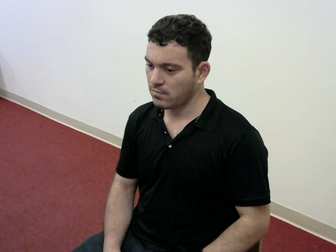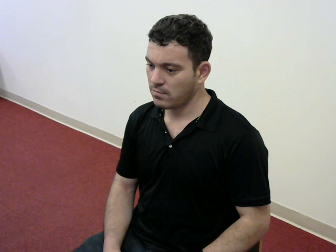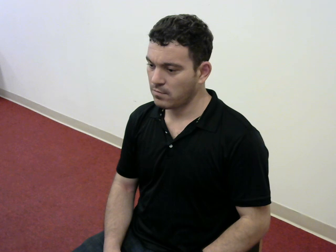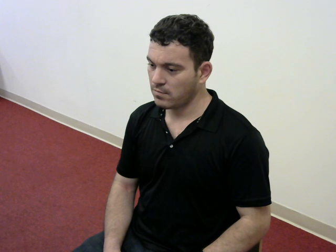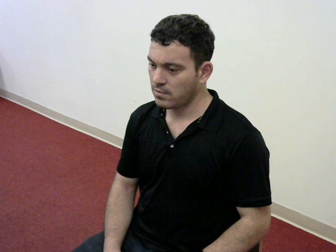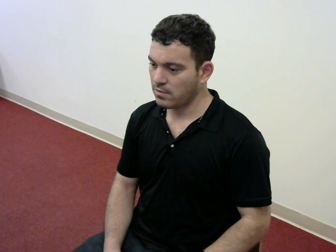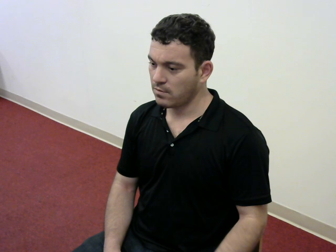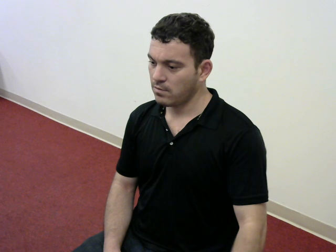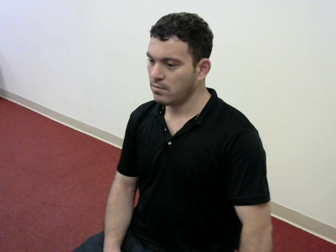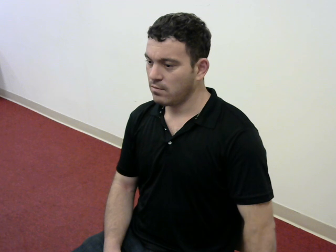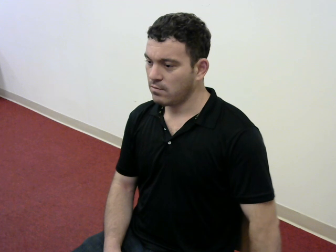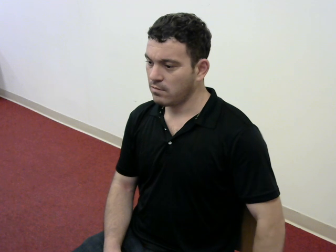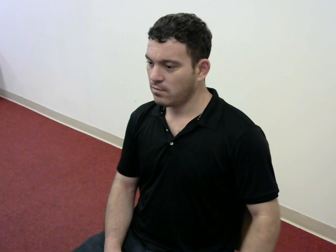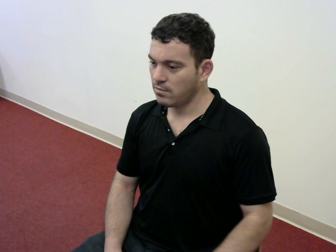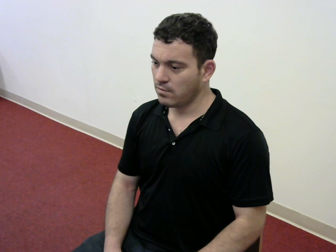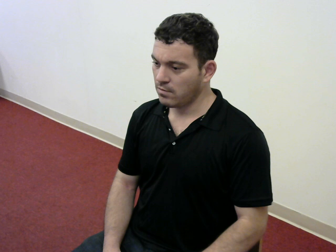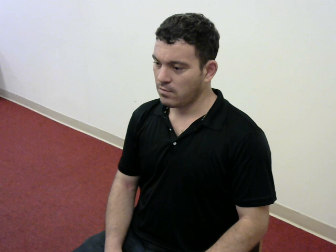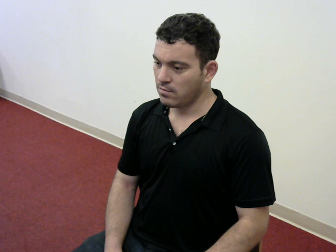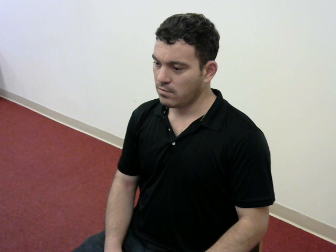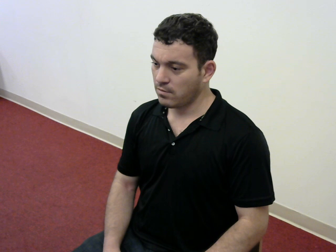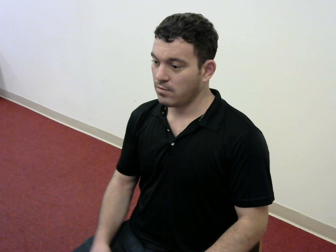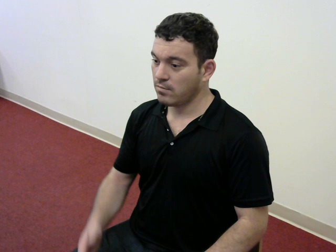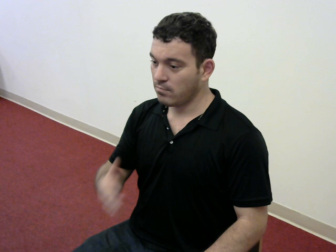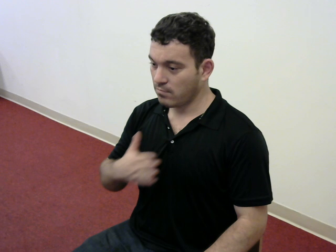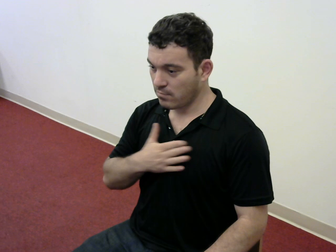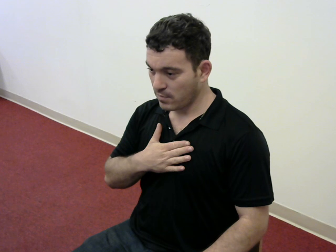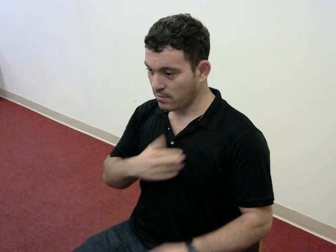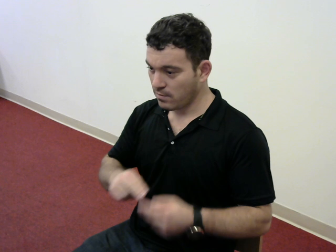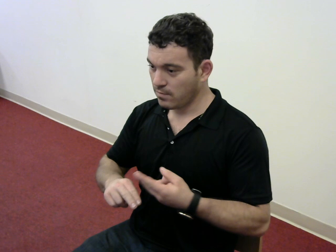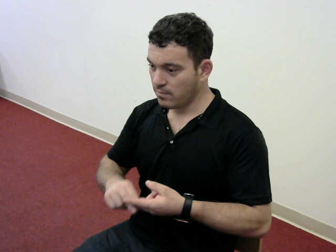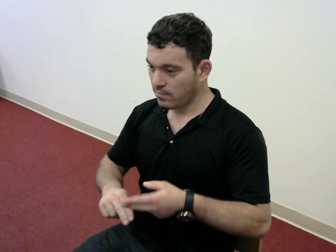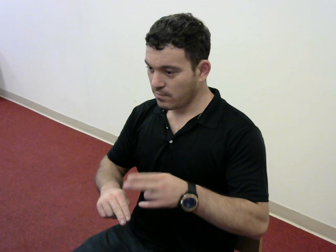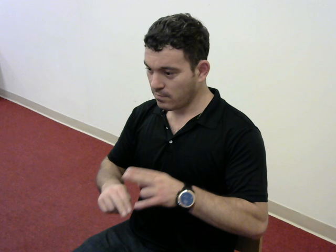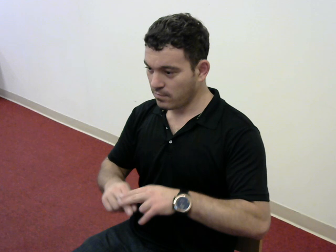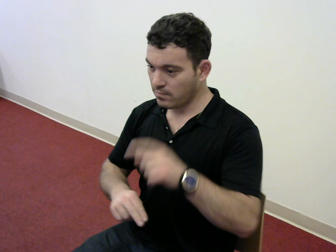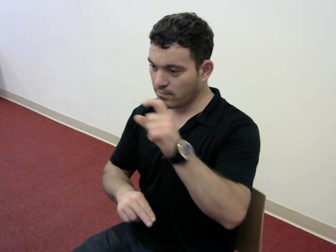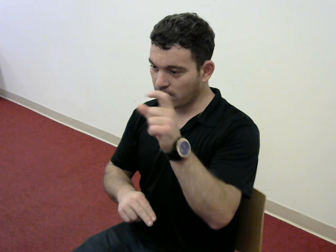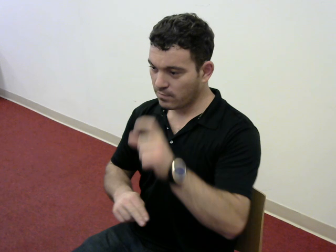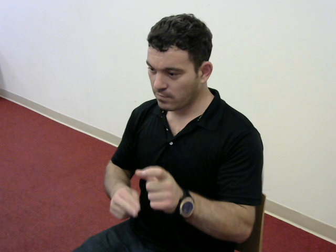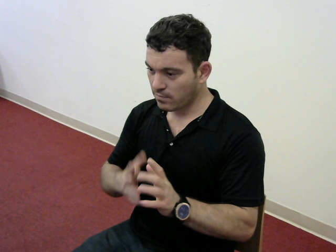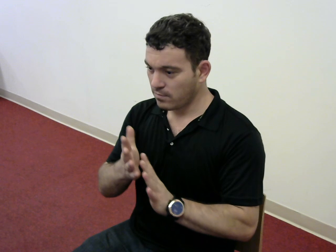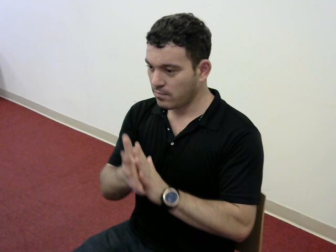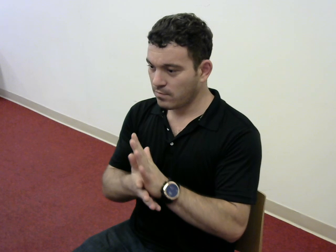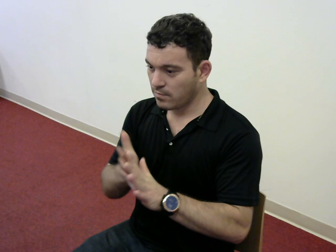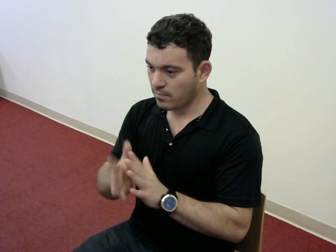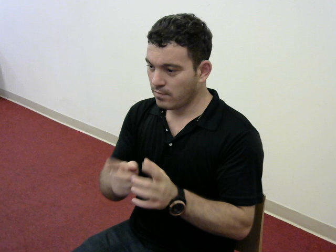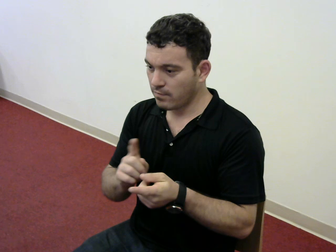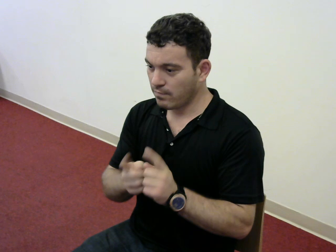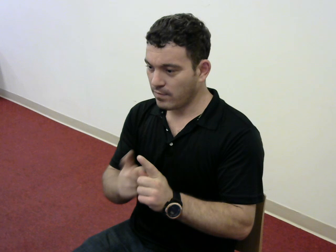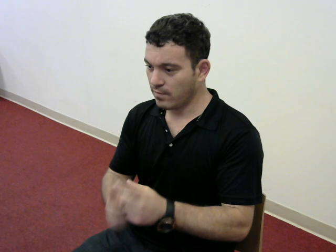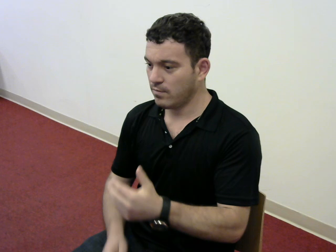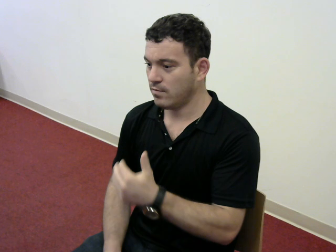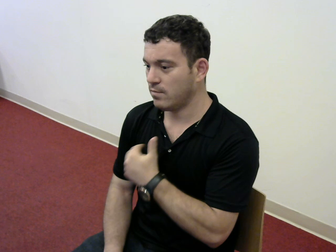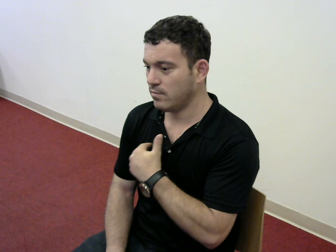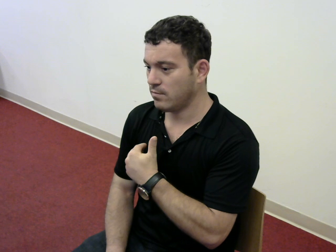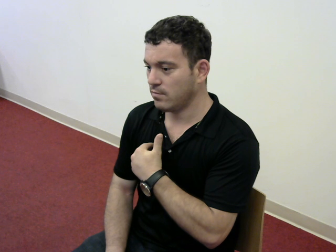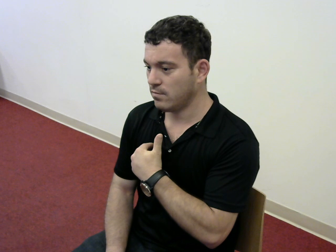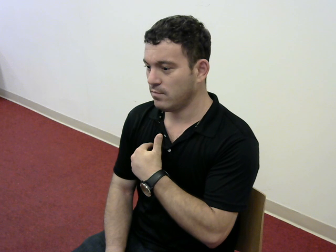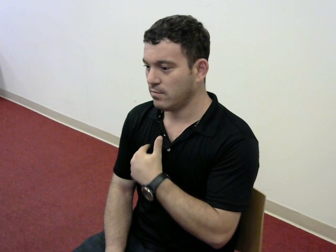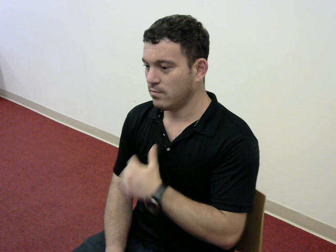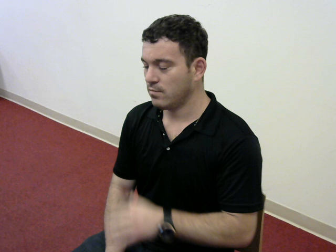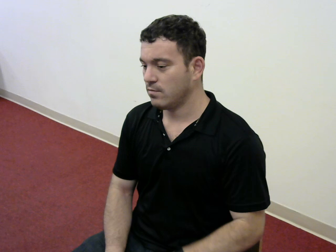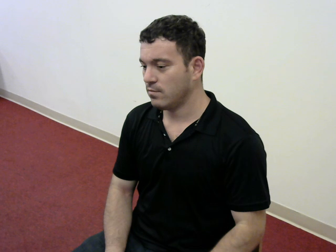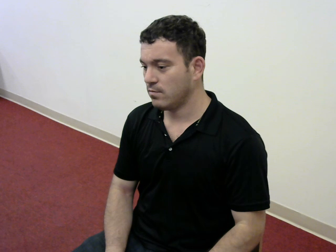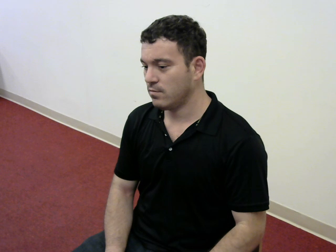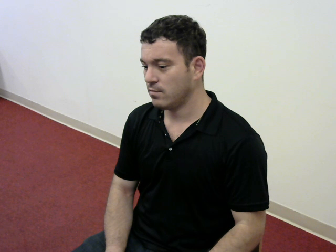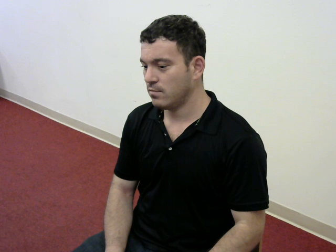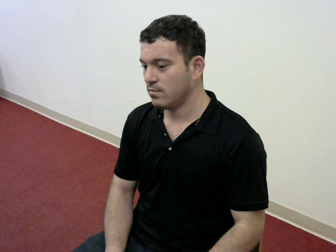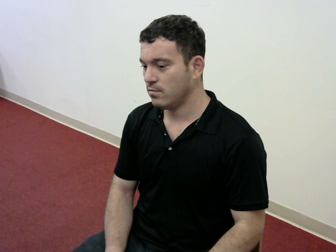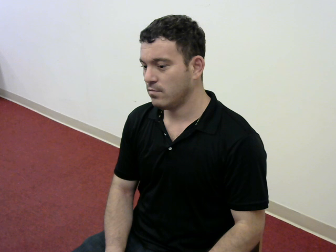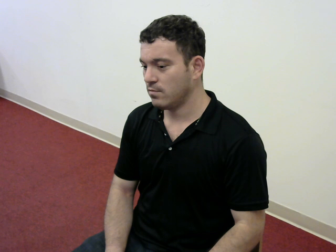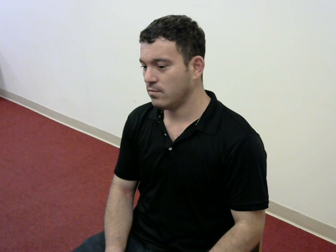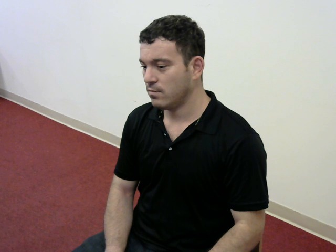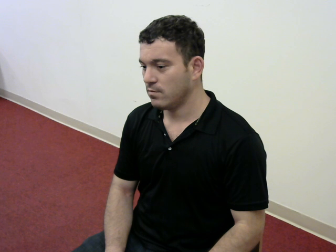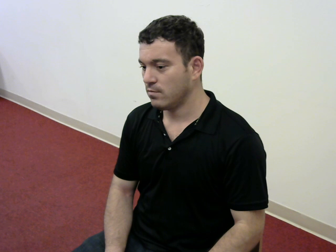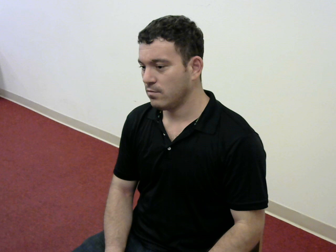Mən bu əsərin surdotərcüməsini istəyirəm